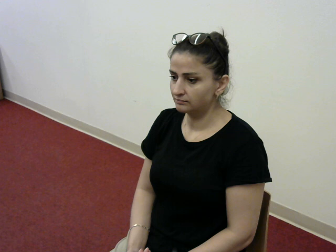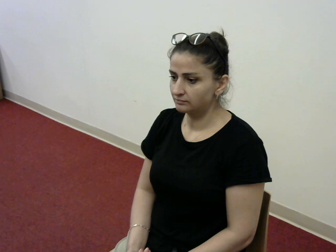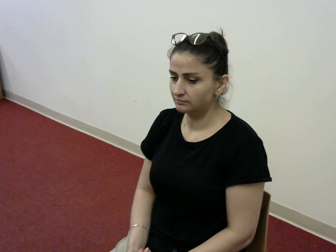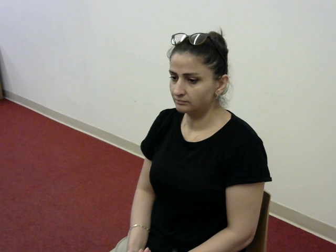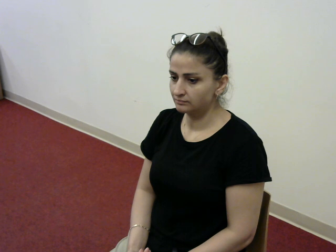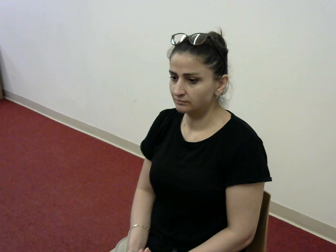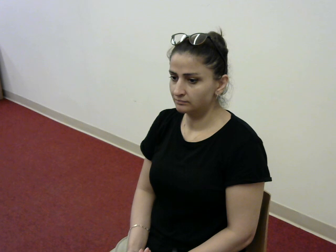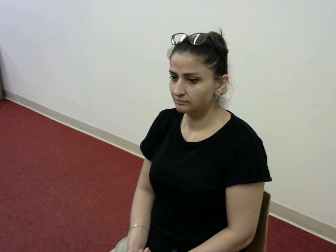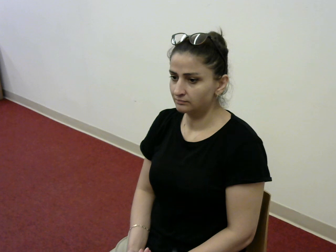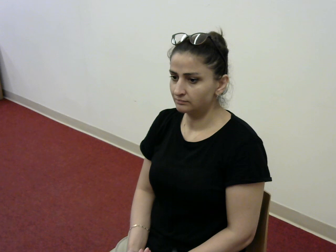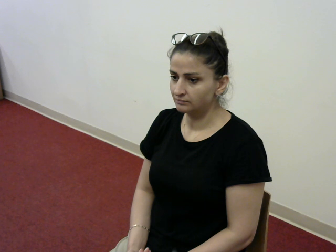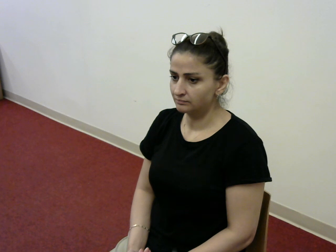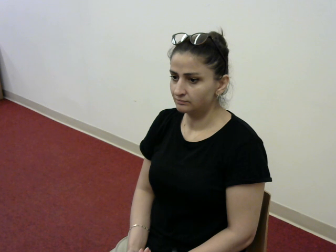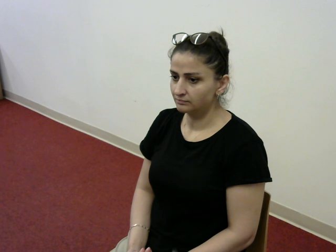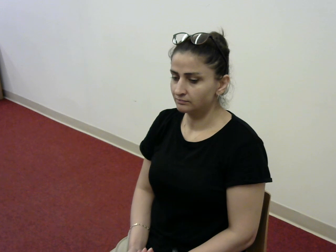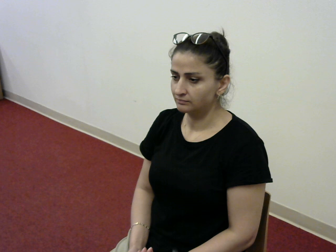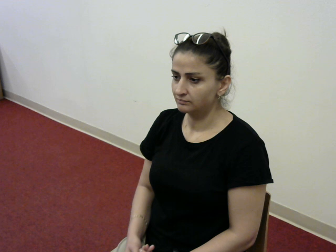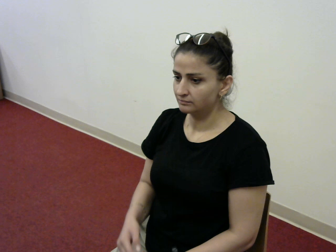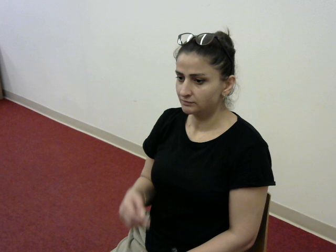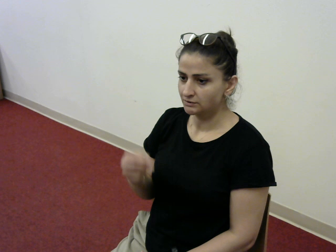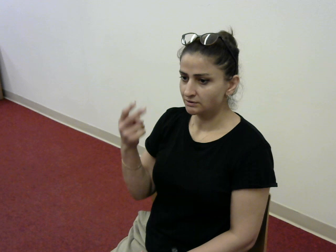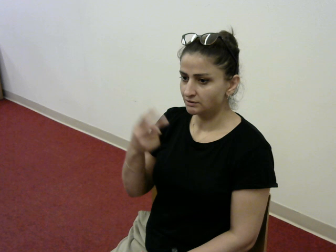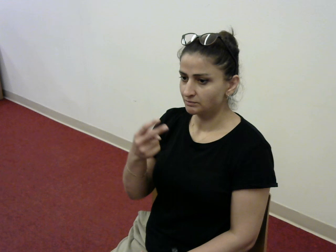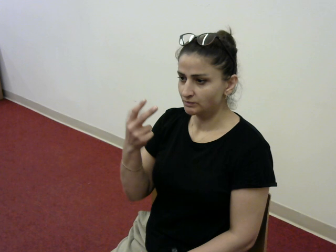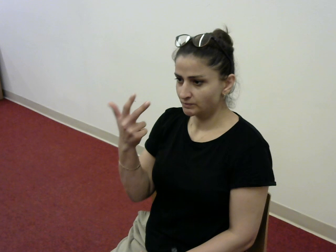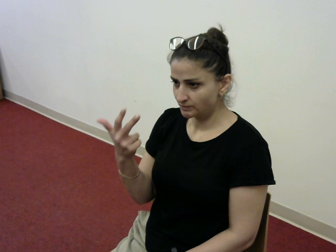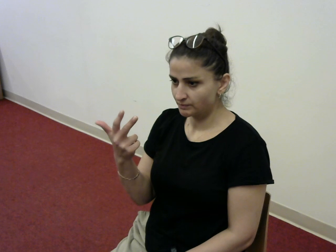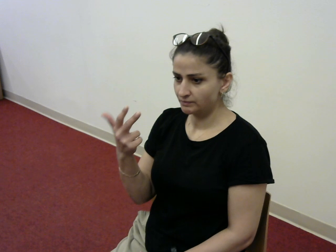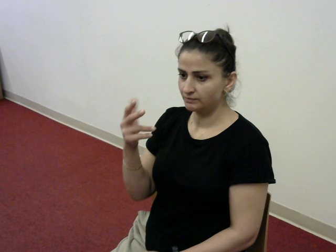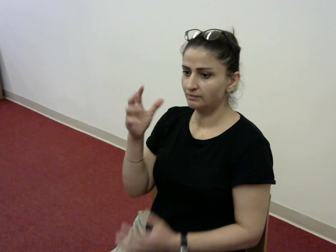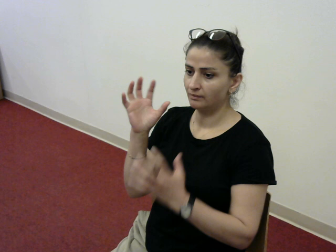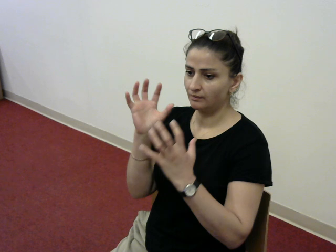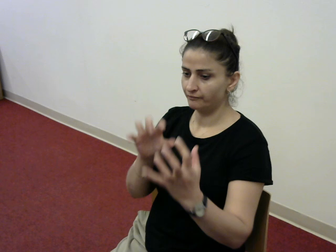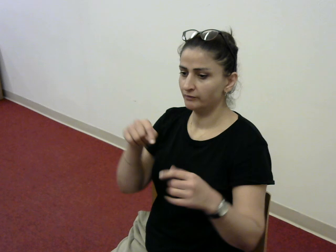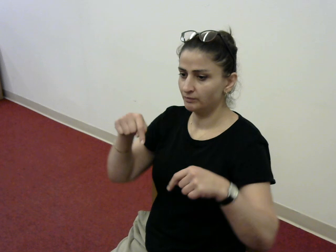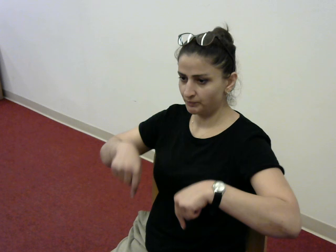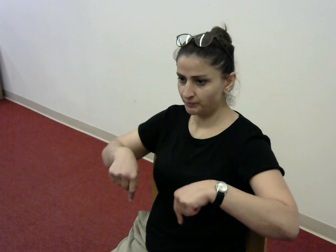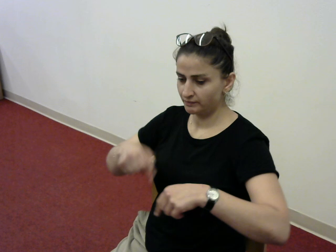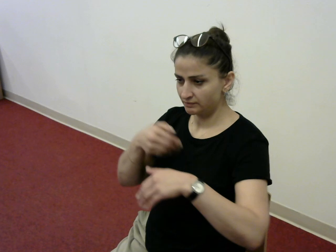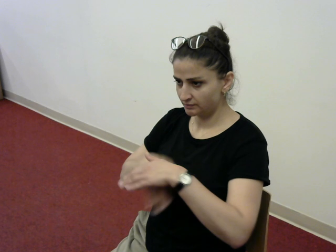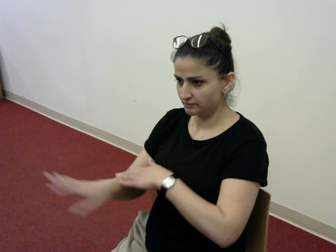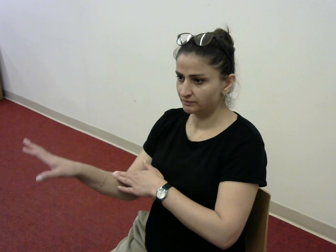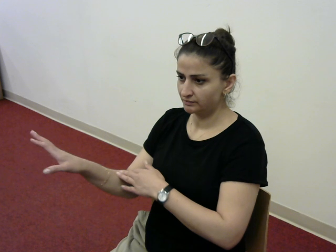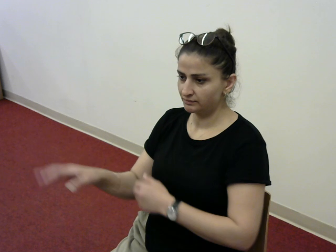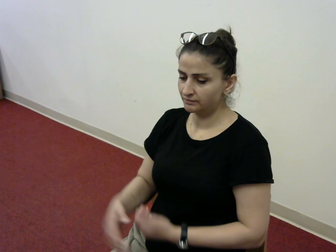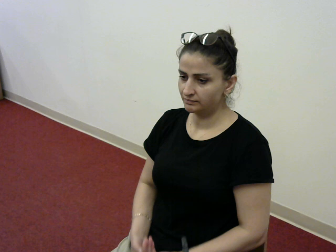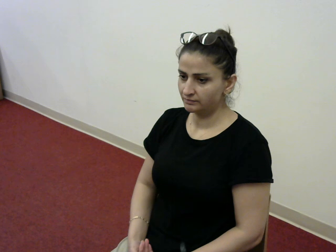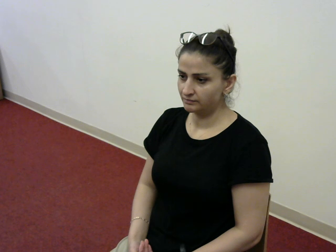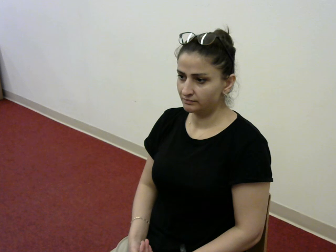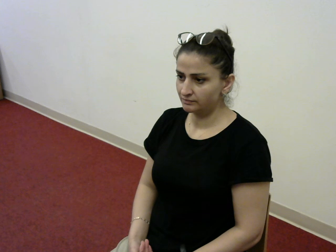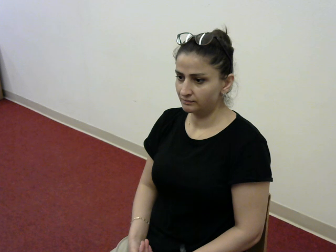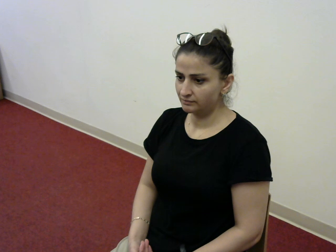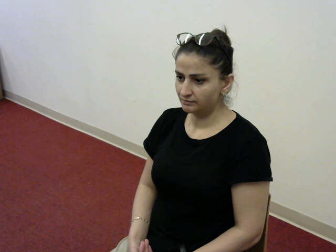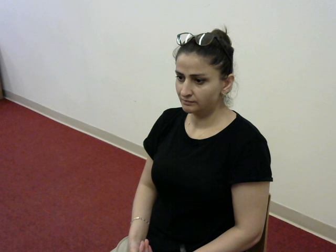23 saylı avtobus burdan keçir?